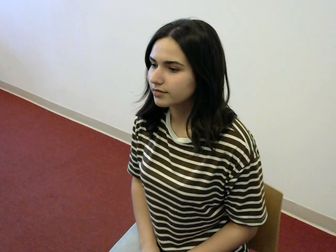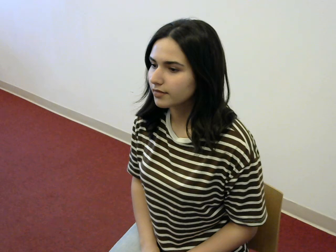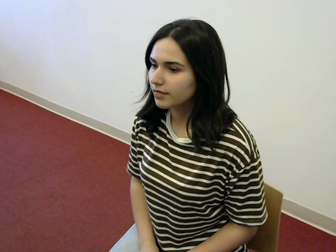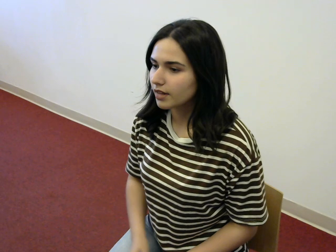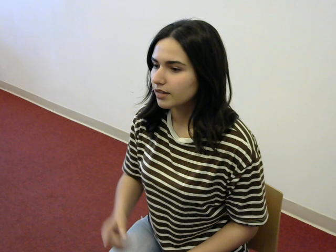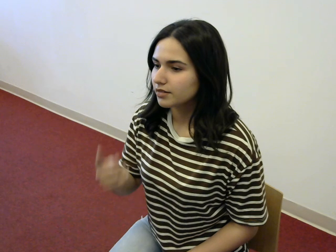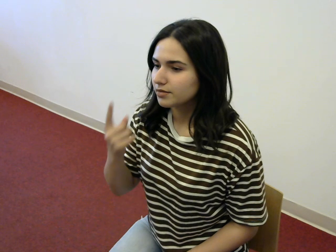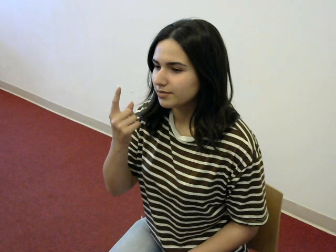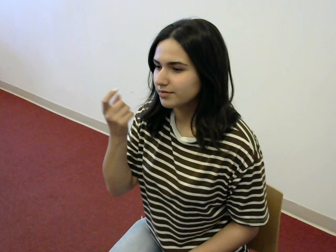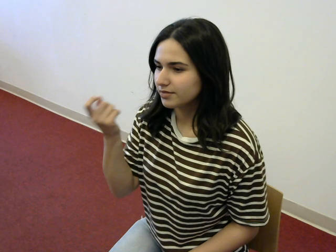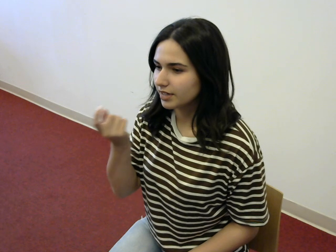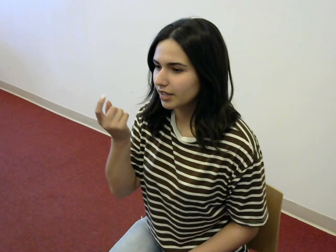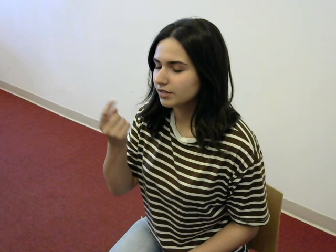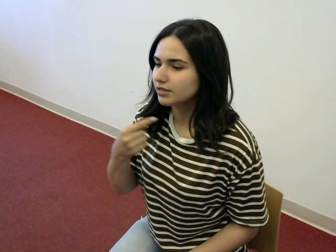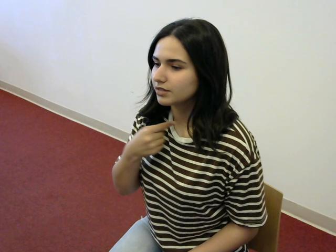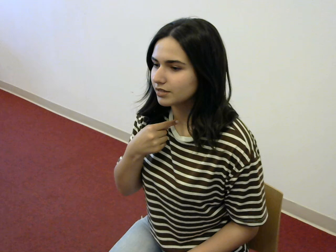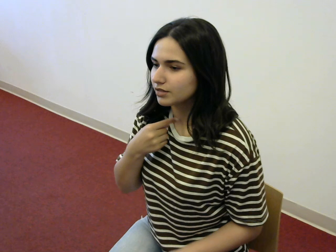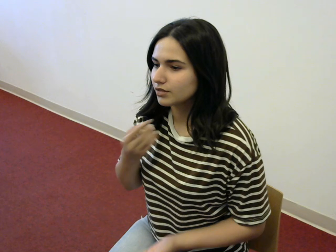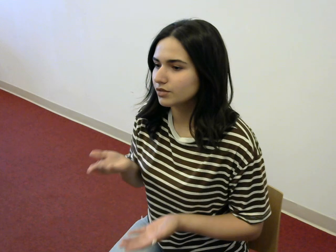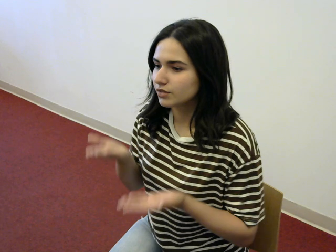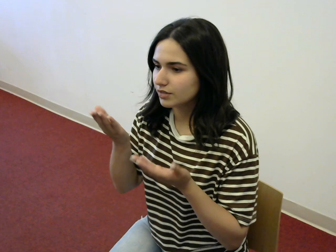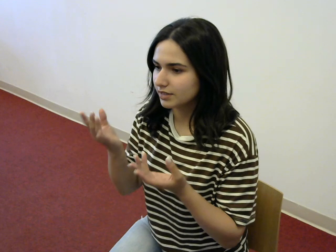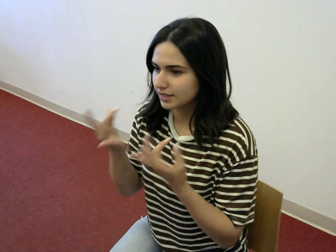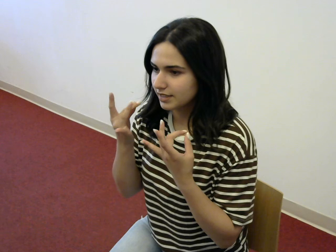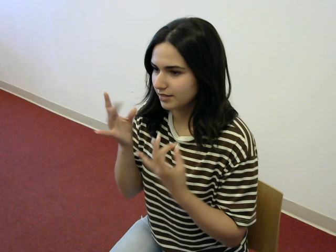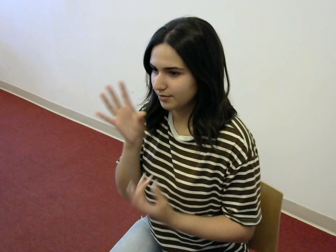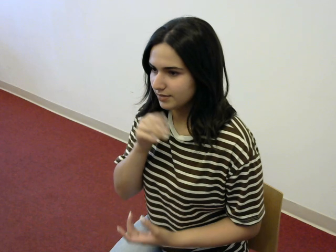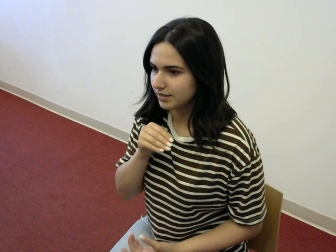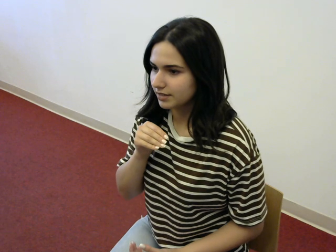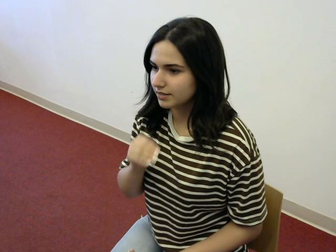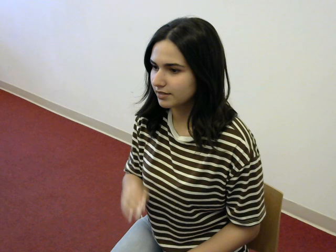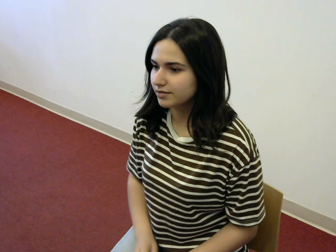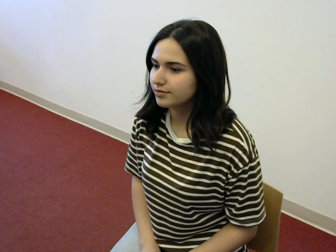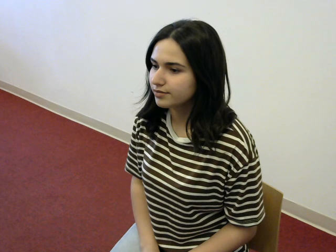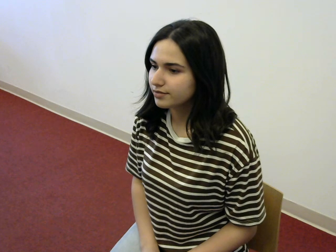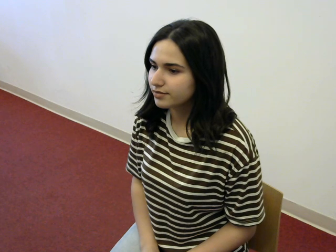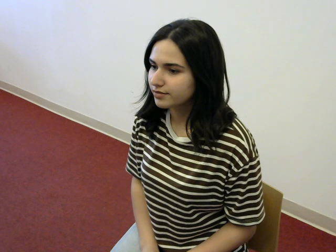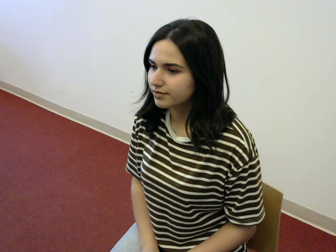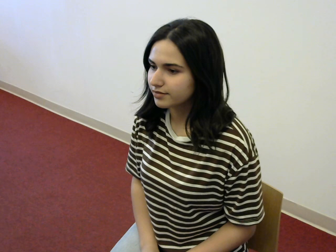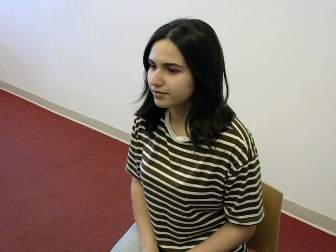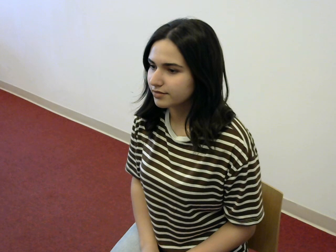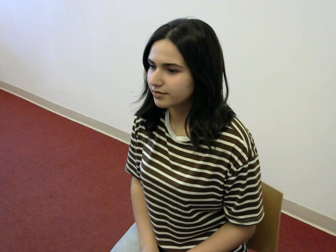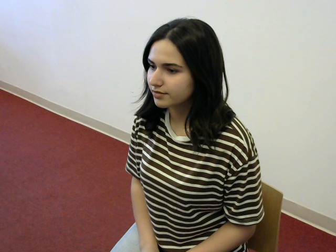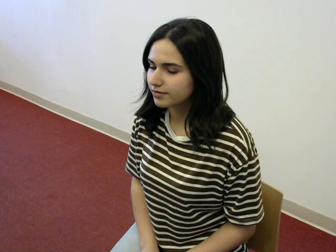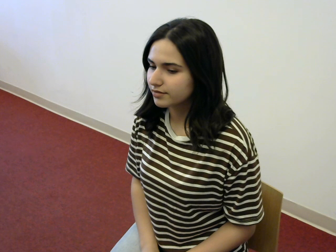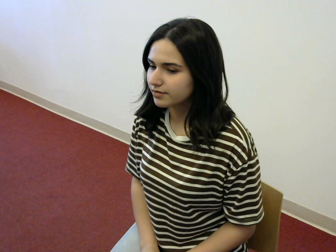Bir az ucadan deyə bilərsinizmi?